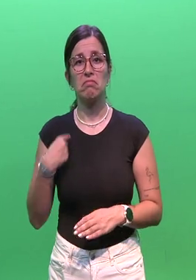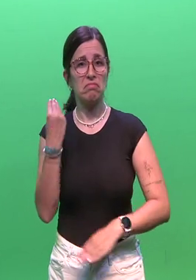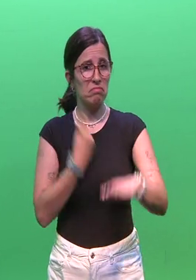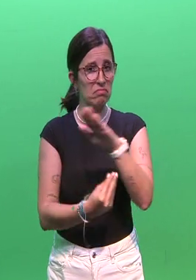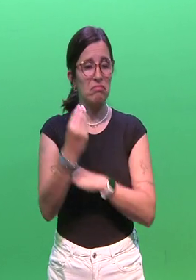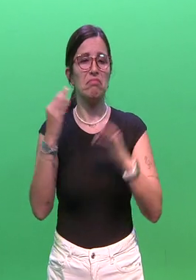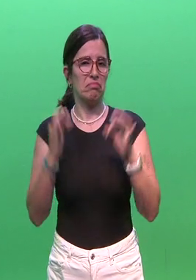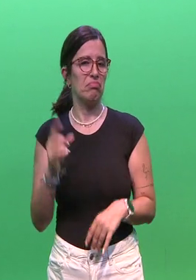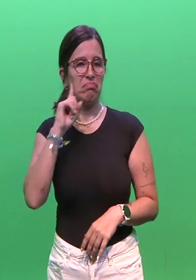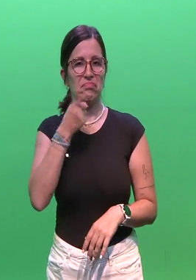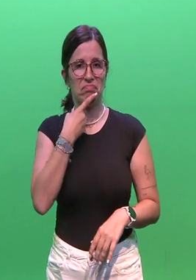Soc sorda de naixement.